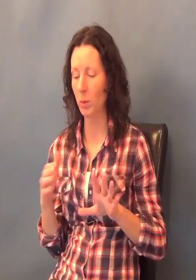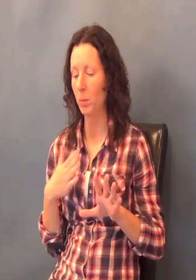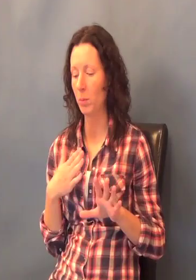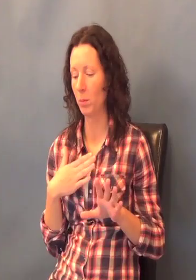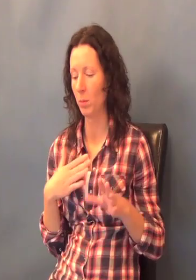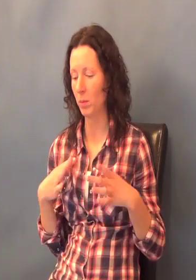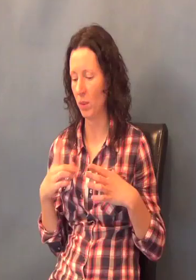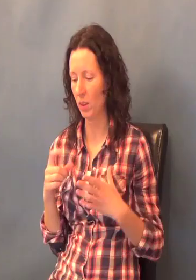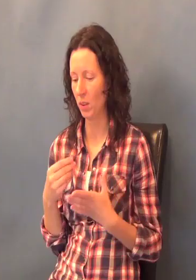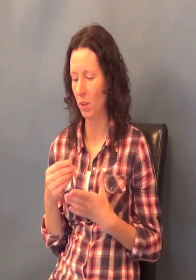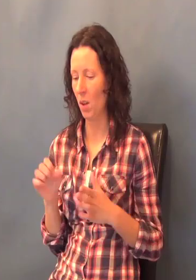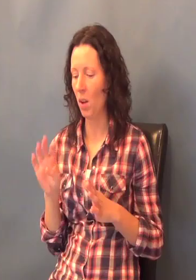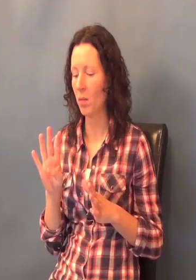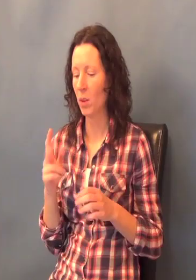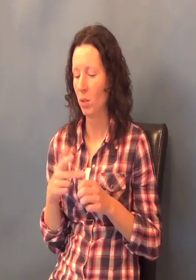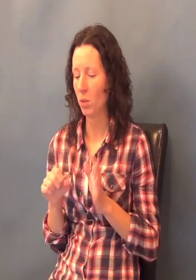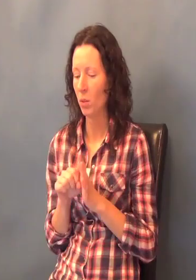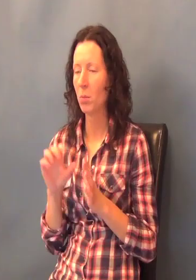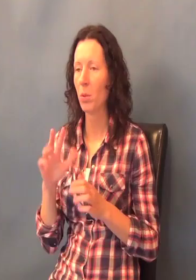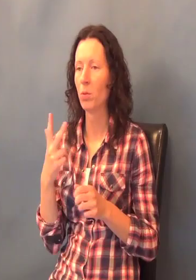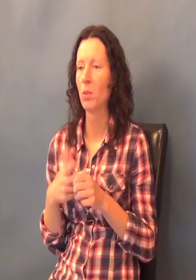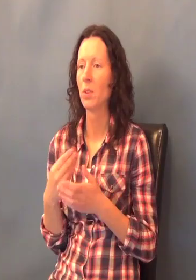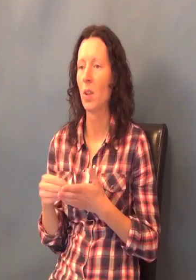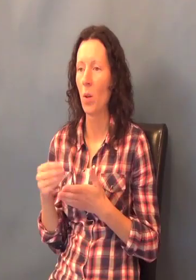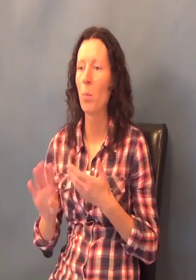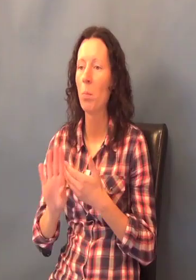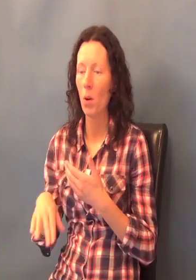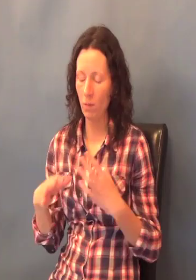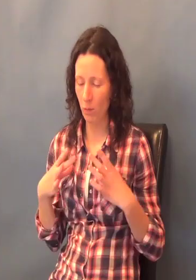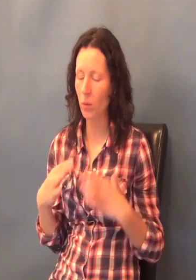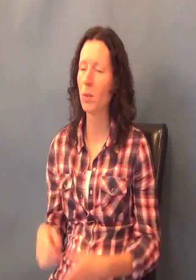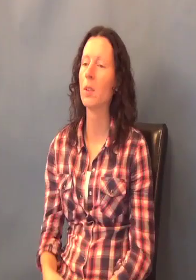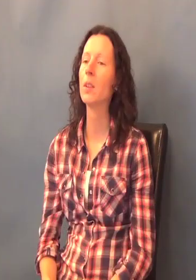Mam wolne, ale od czwartej trzydzieści do piątej trzydzieści zakupy, potem mam wolne.